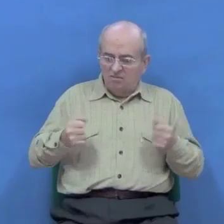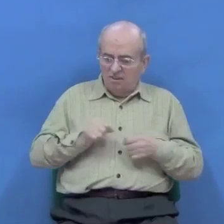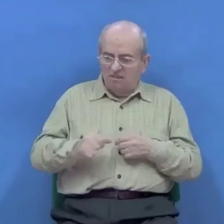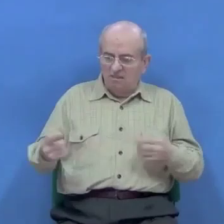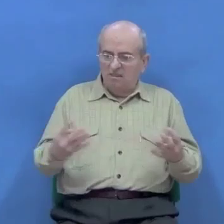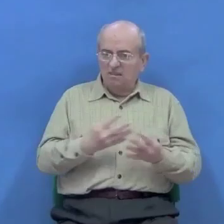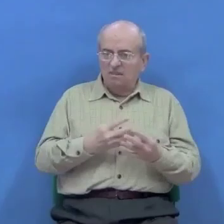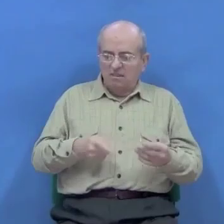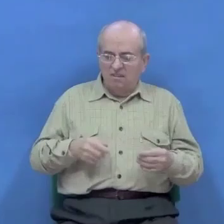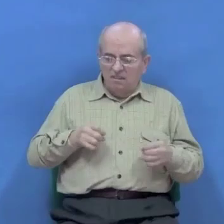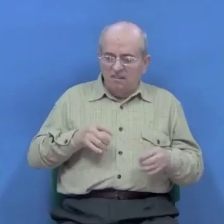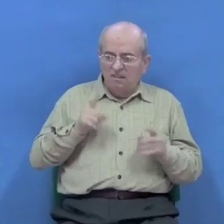Jest samochód i siatka.